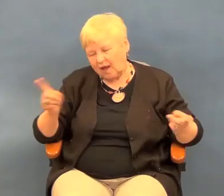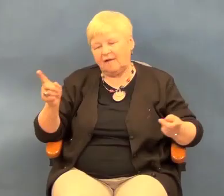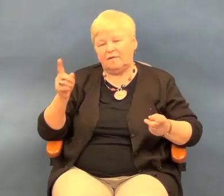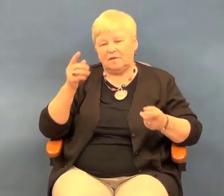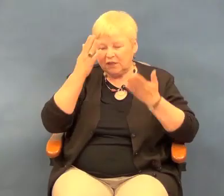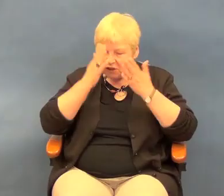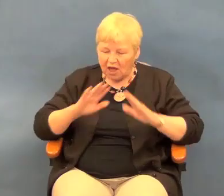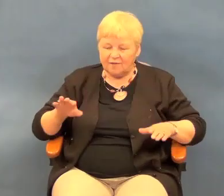...Nie wolno...